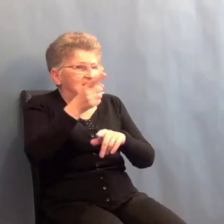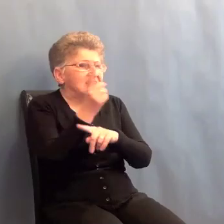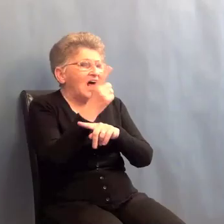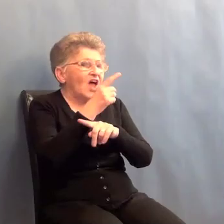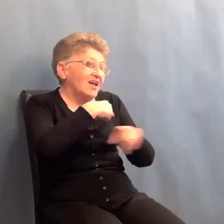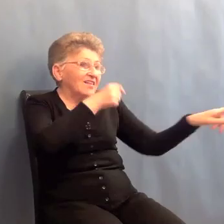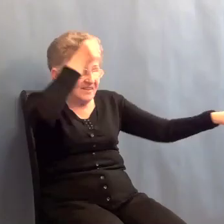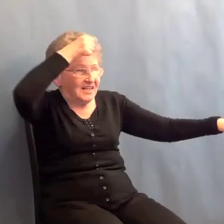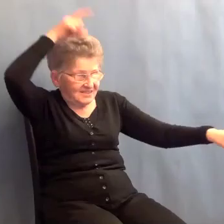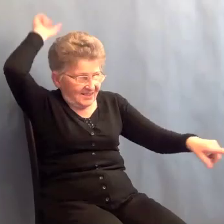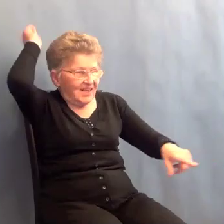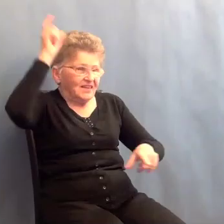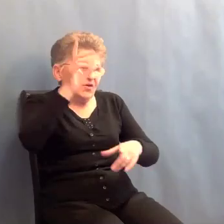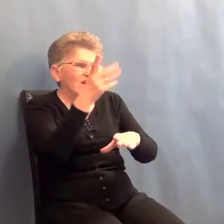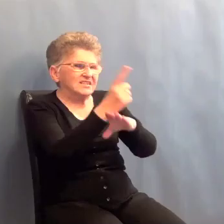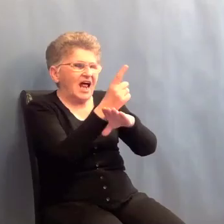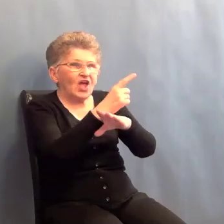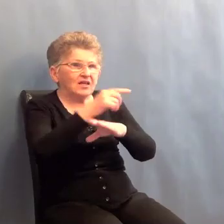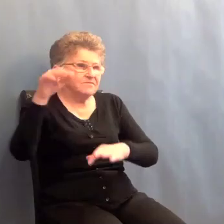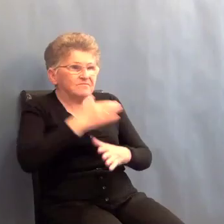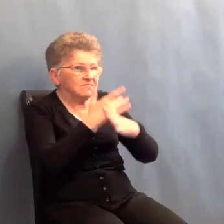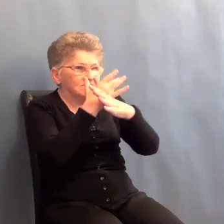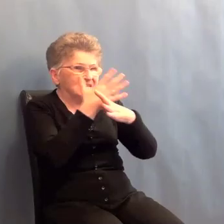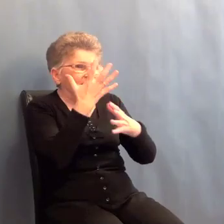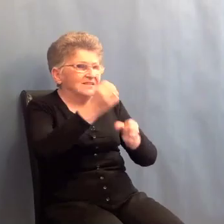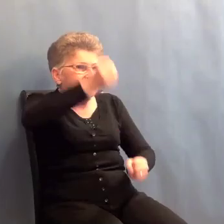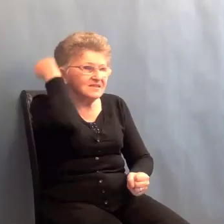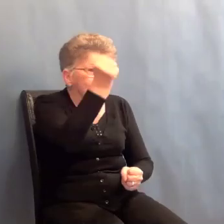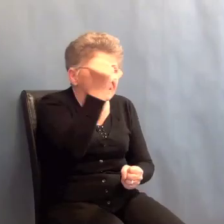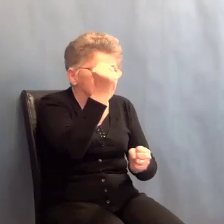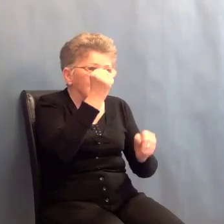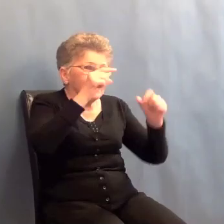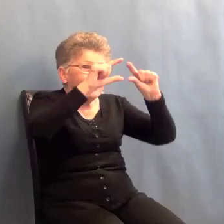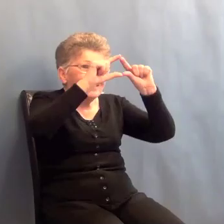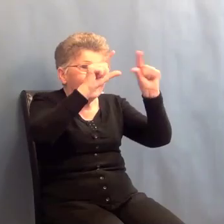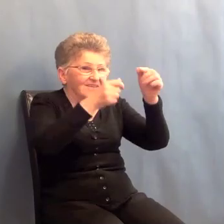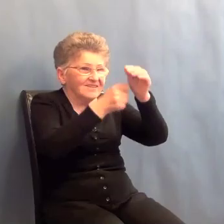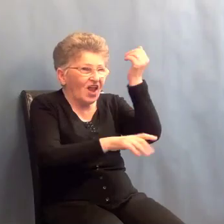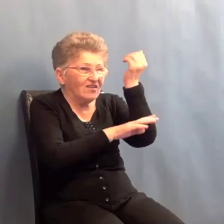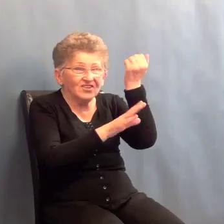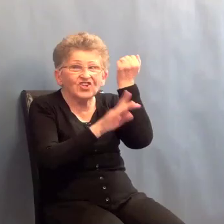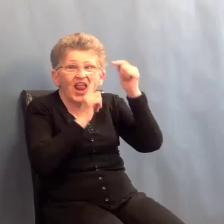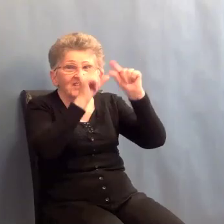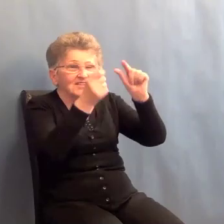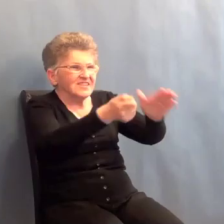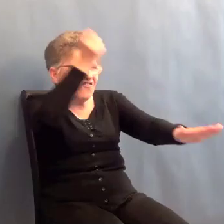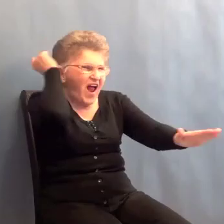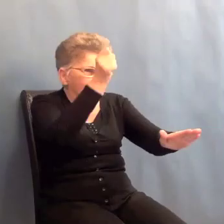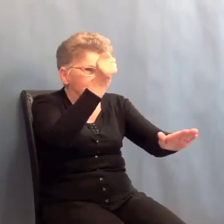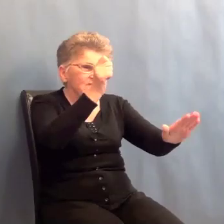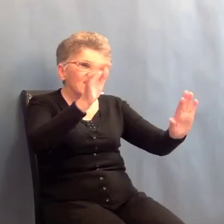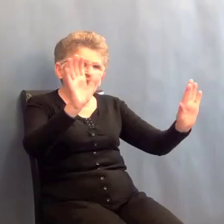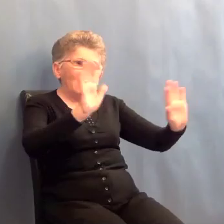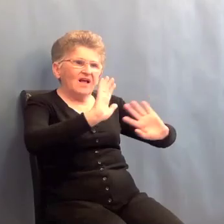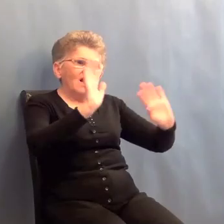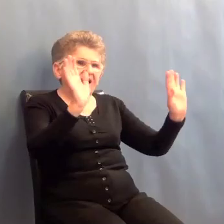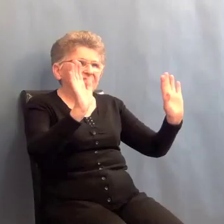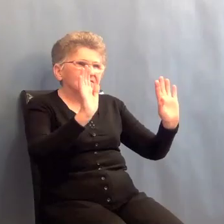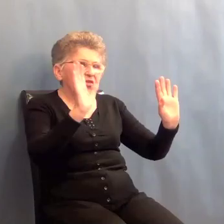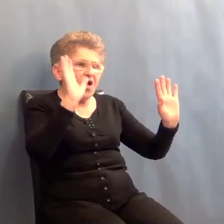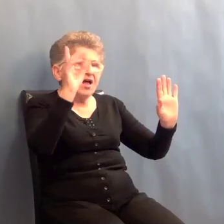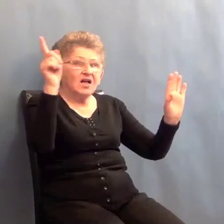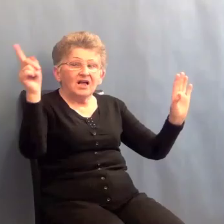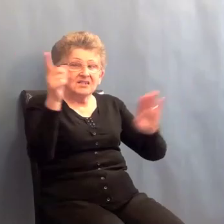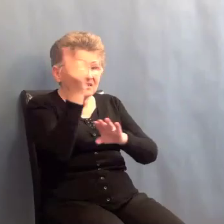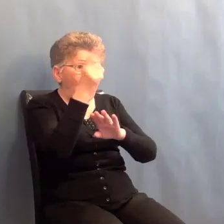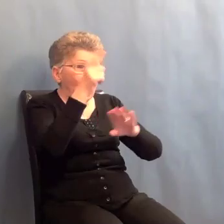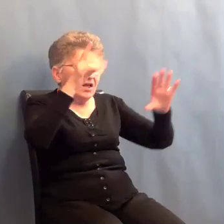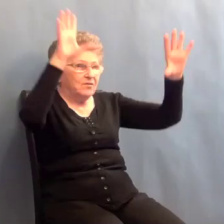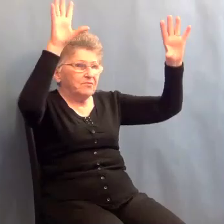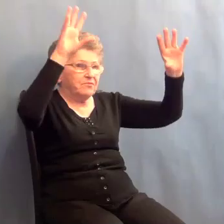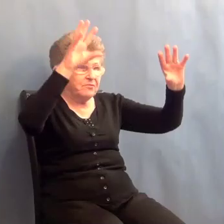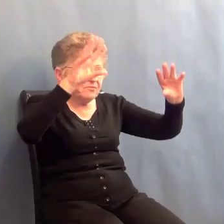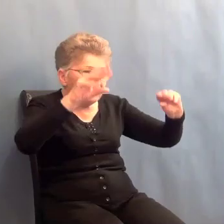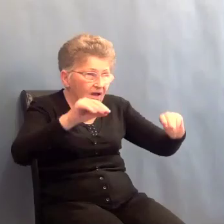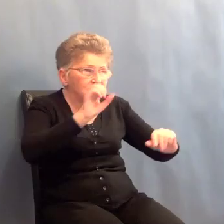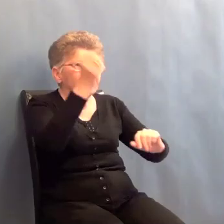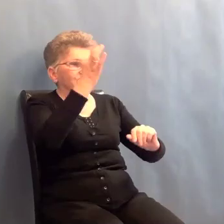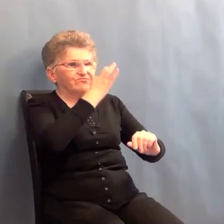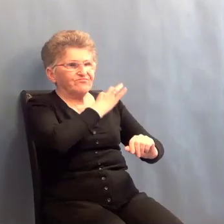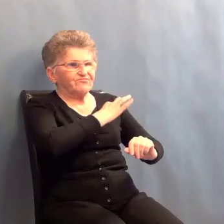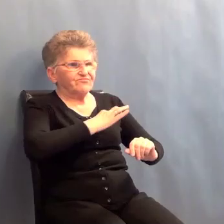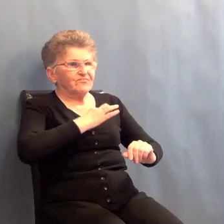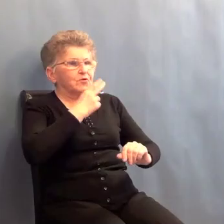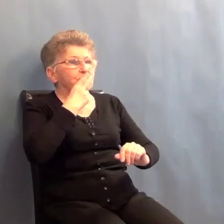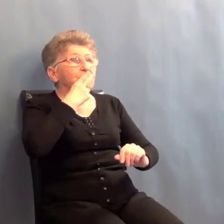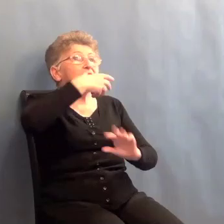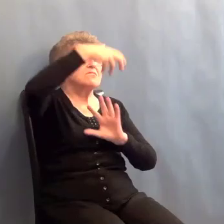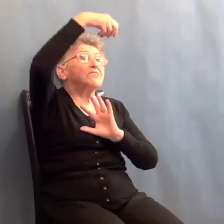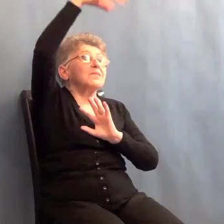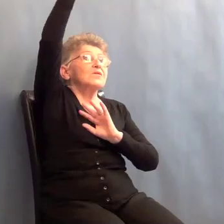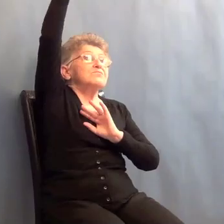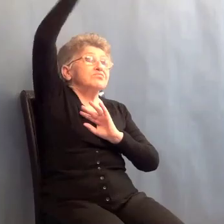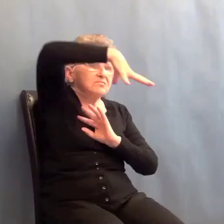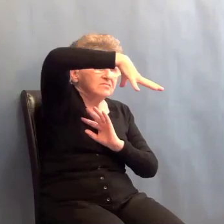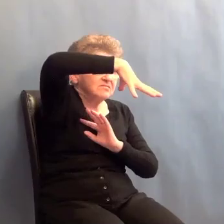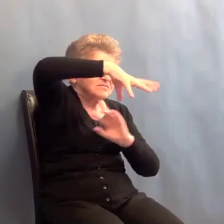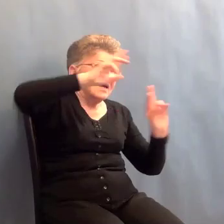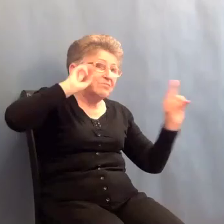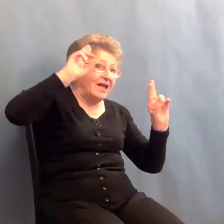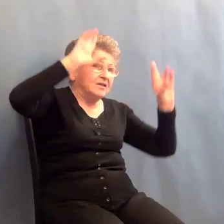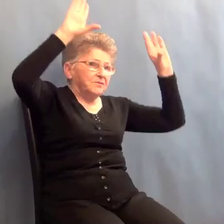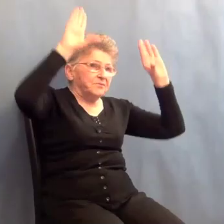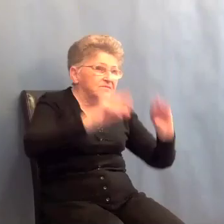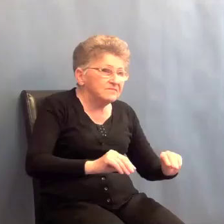Strażak wszedł na górę schodami I chciał rozwalić drzwi toporkiem strażackim, ale odpuścił, bo domyślił się, jak alarm się włączył. Ktoś palił papierosa i włączył zraszacz.